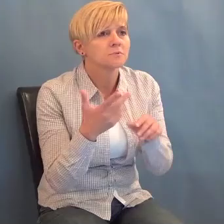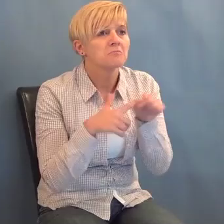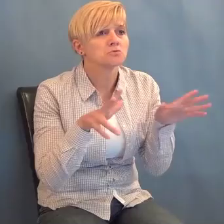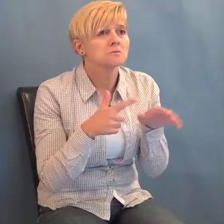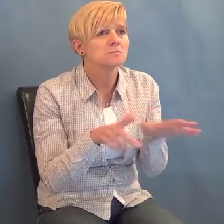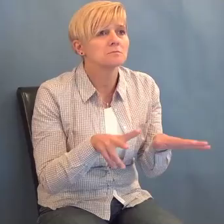A następny - dwudziesty ósmy?